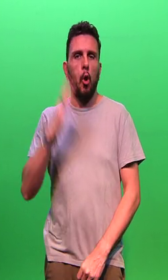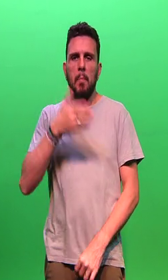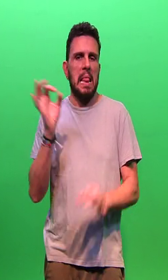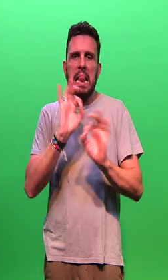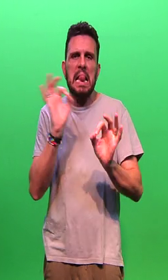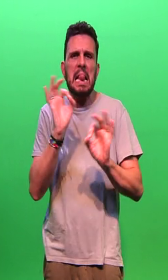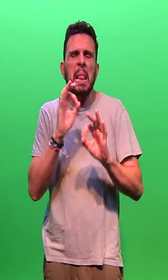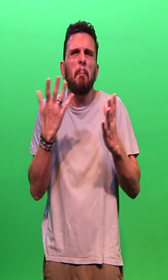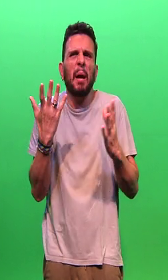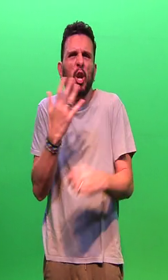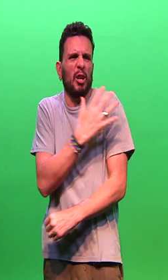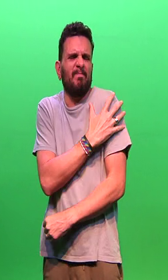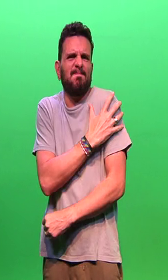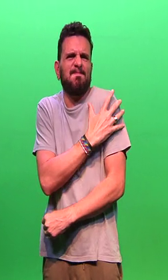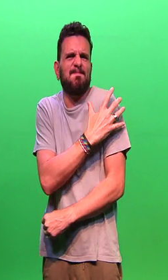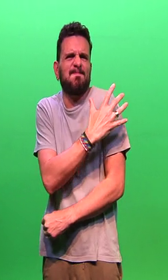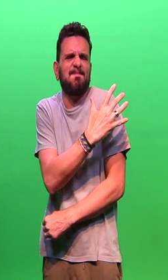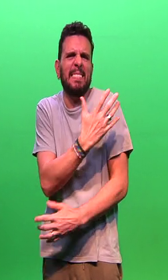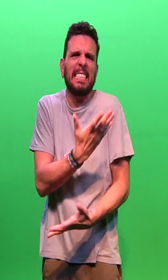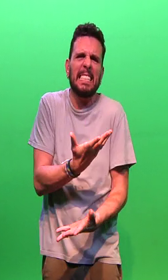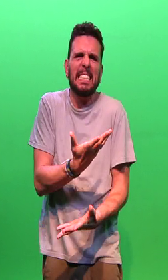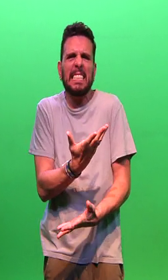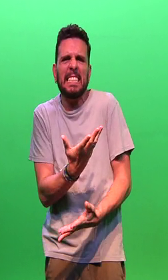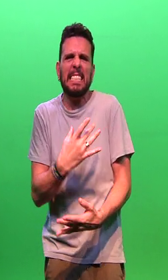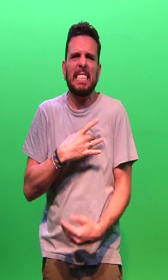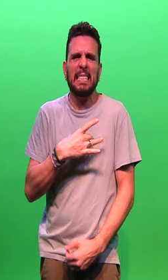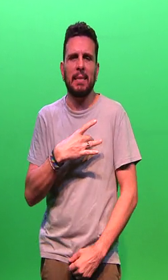No m'he donat cap cop, però tinc l'espatlla inflada, no ho sé, tinc dubtes.